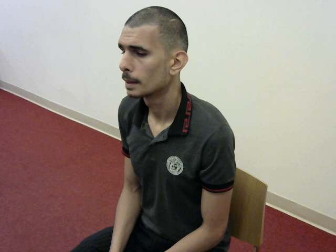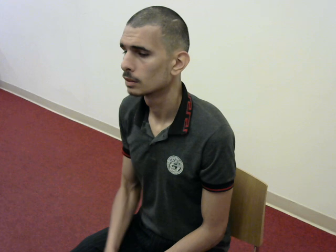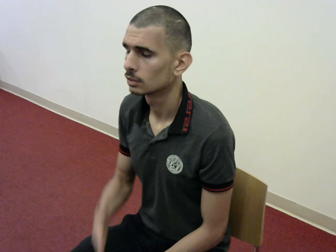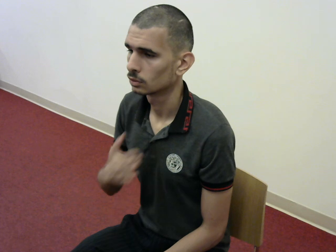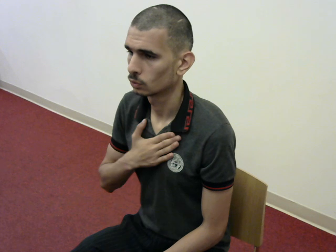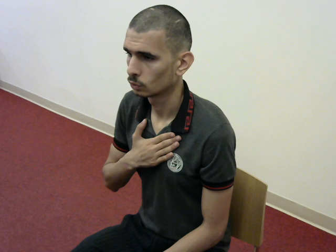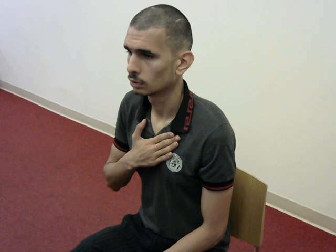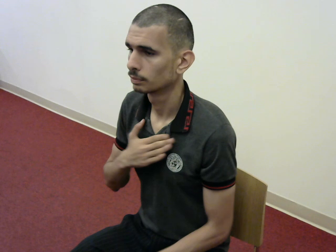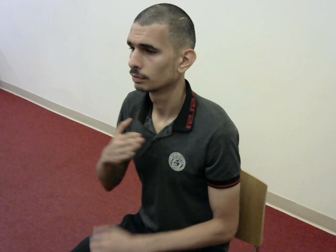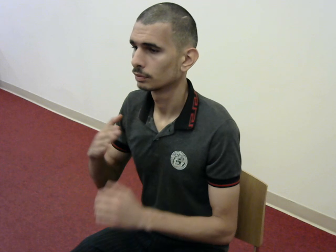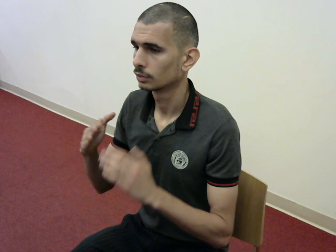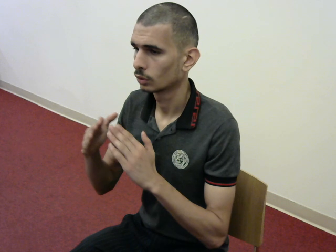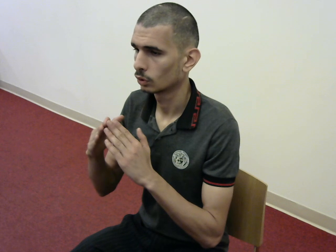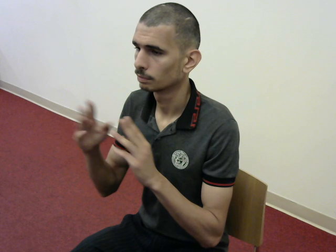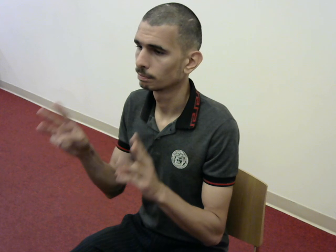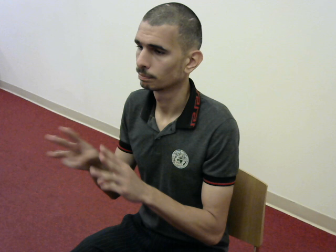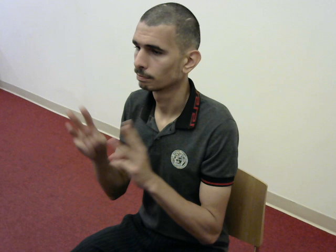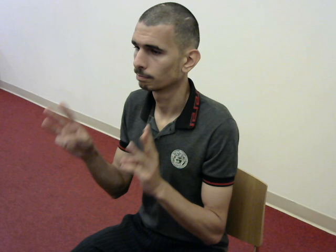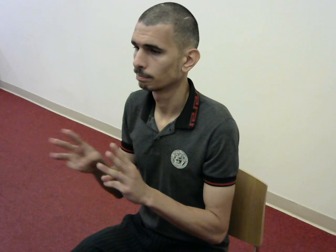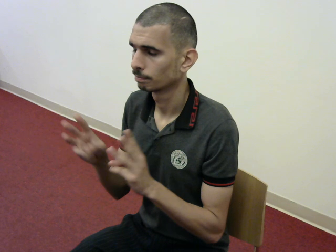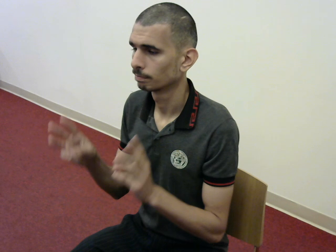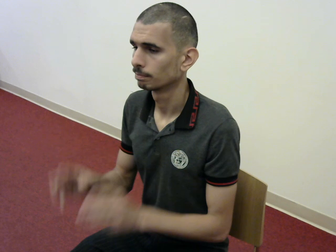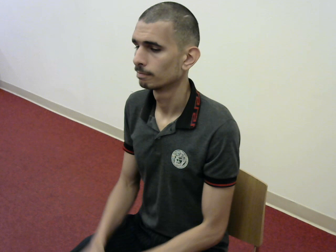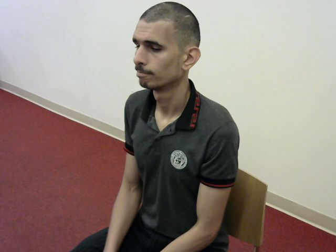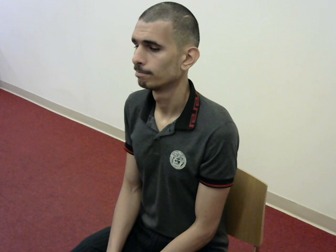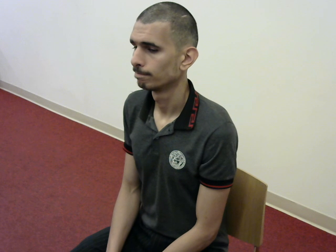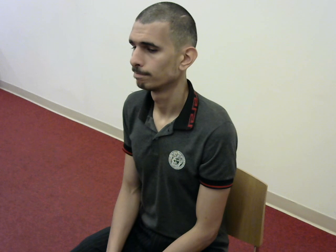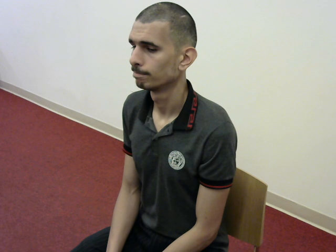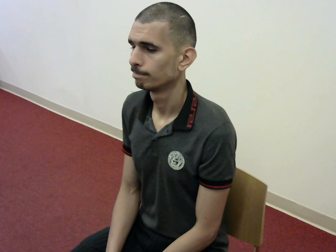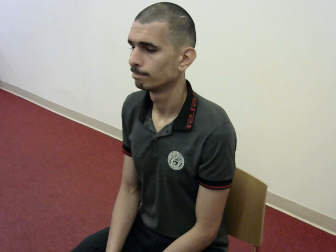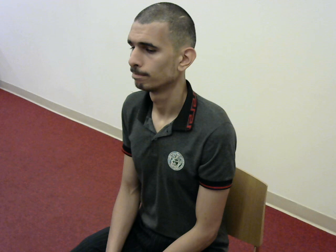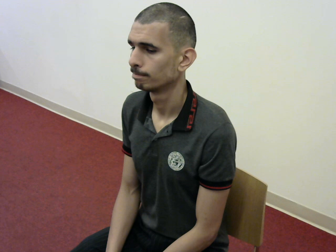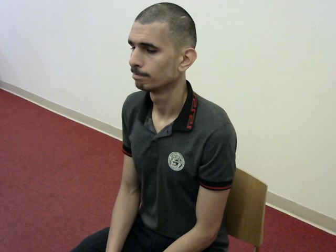Bizim evizim yanır